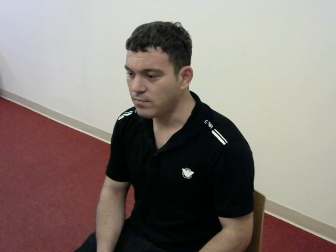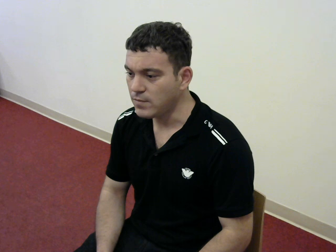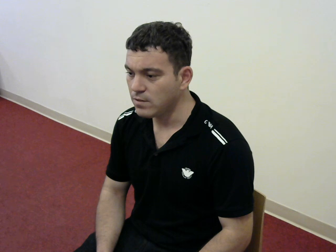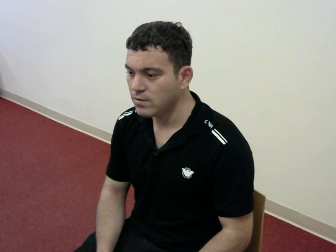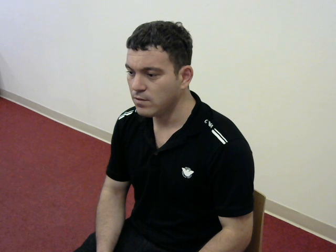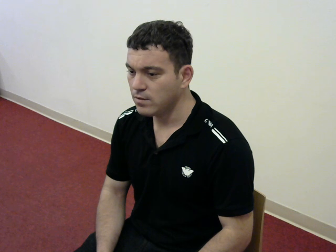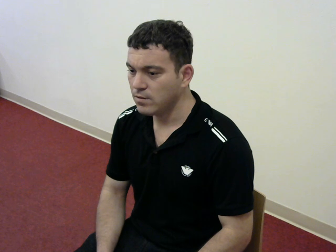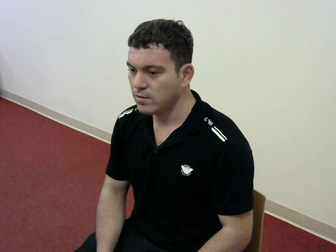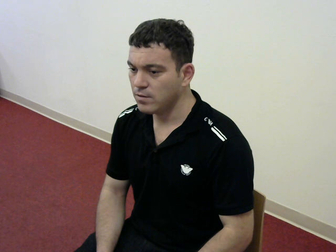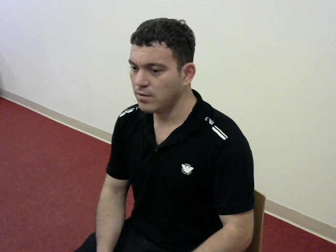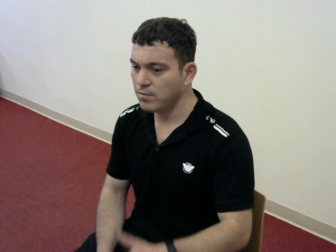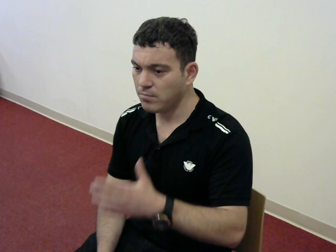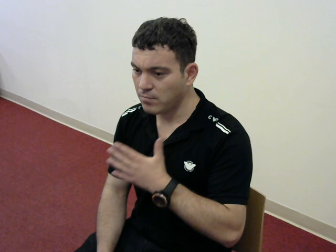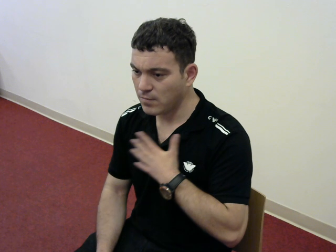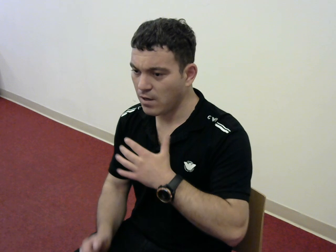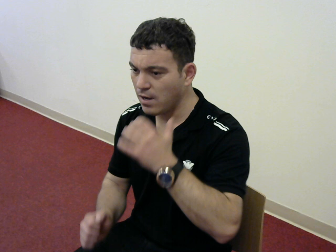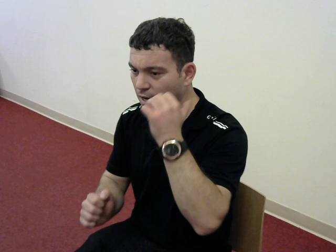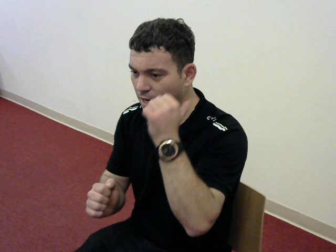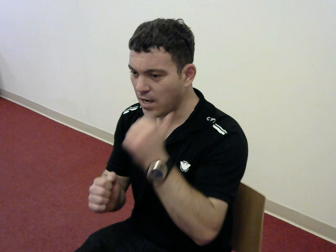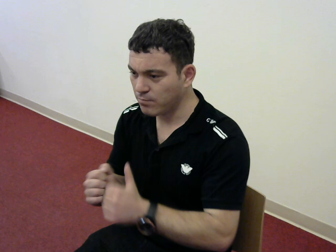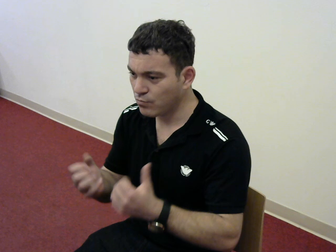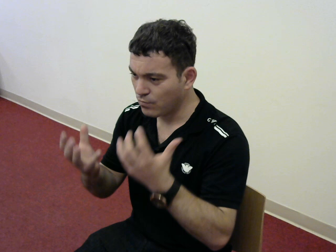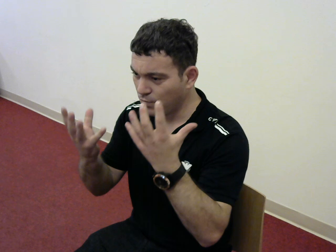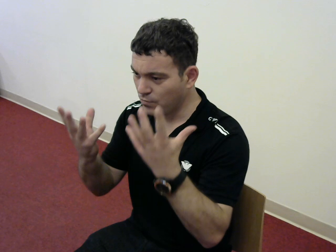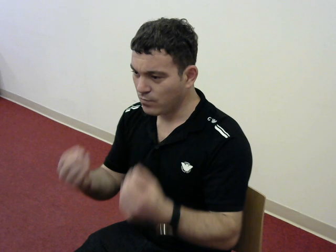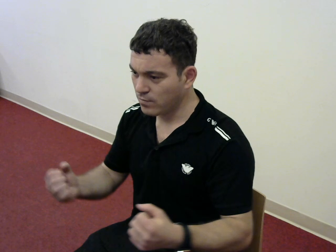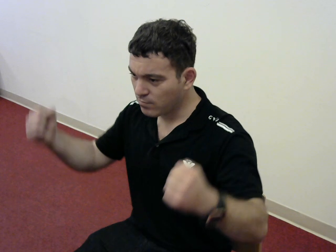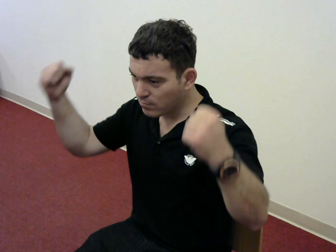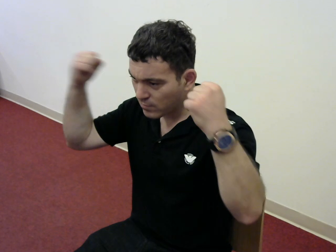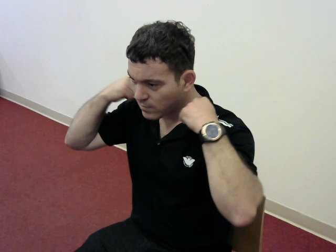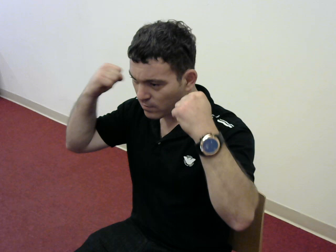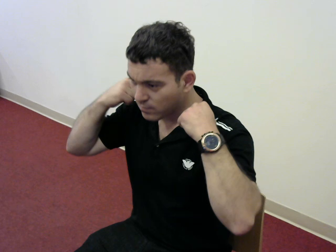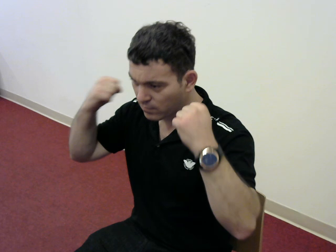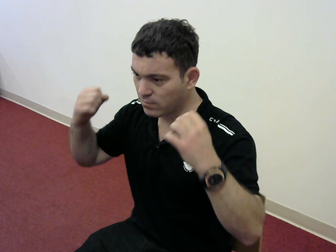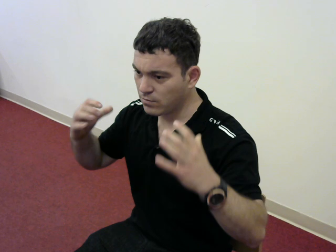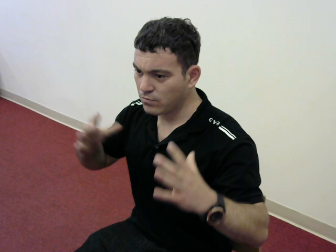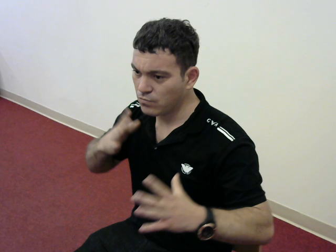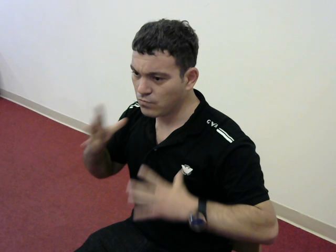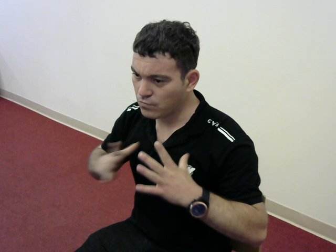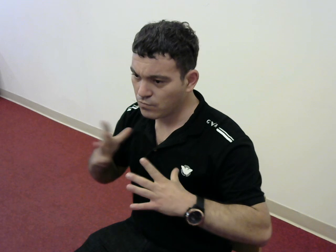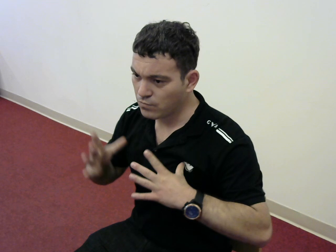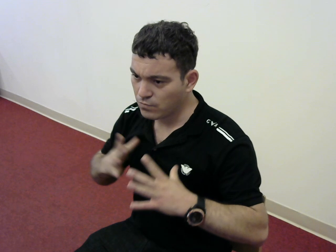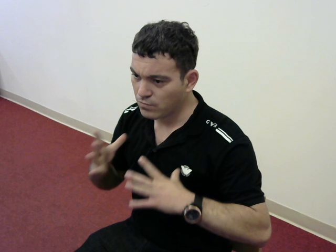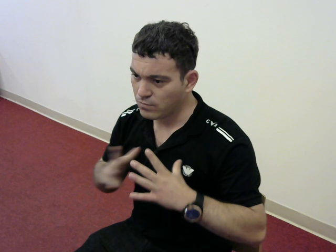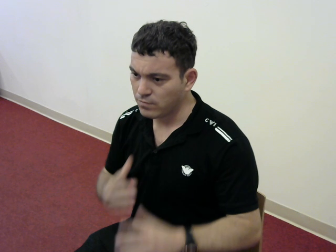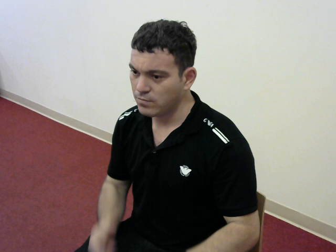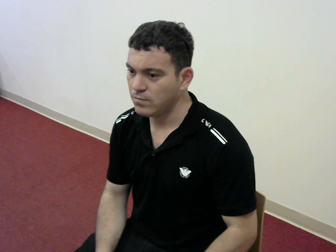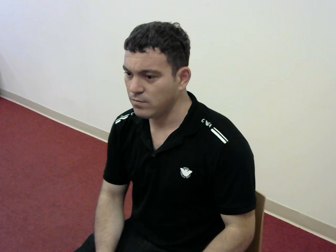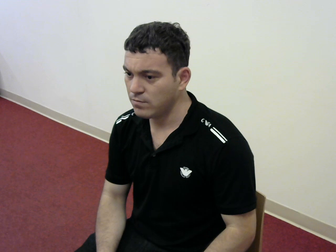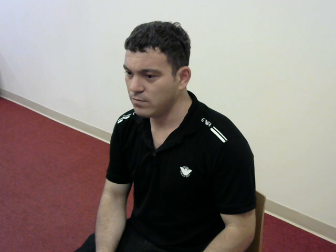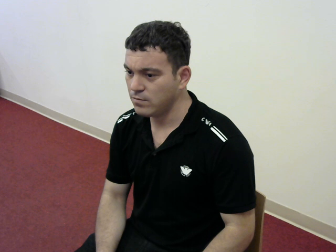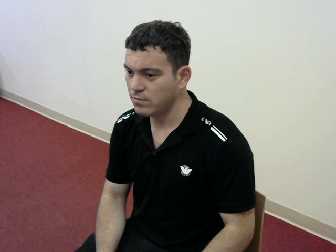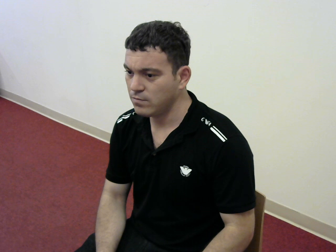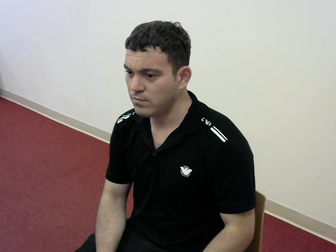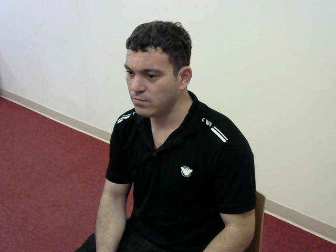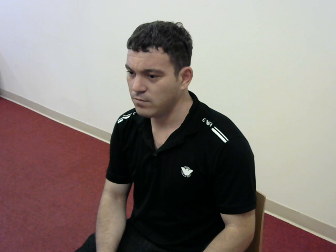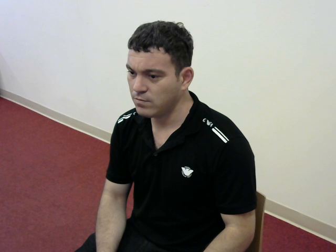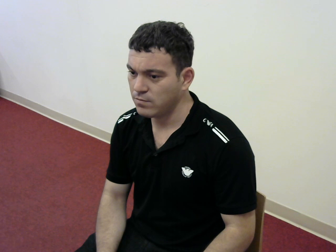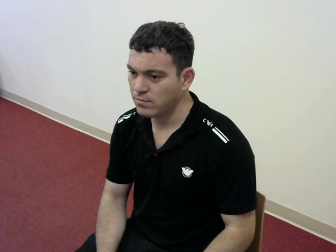Mən hər gün idman edirəm